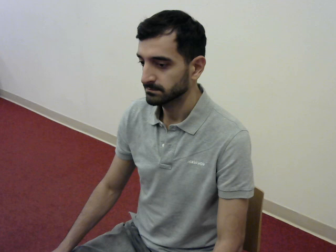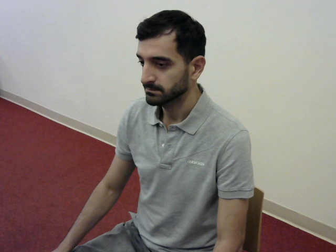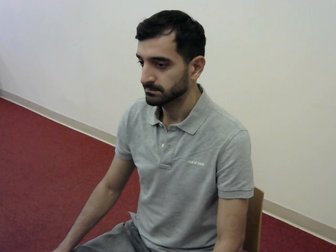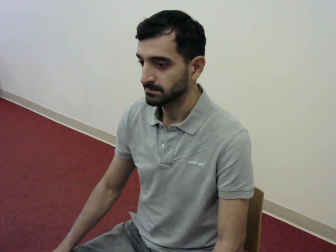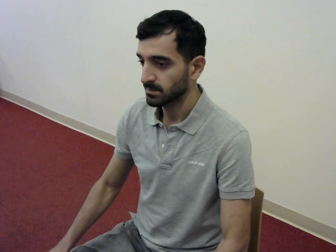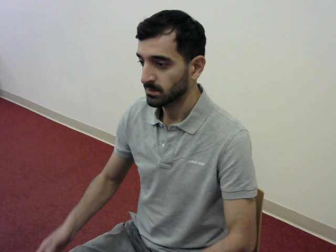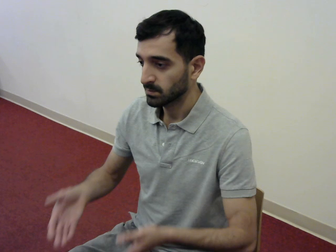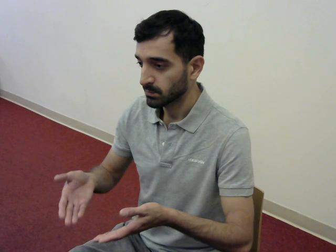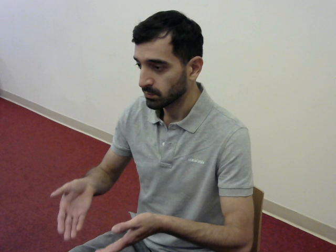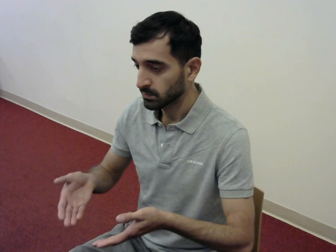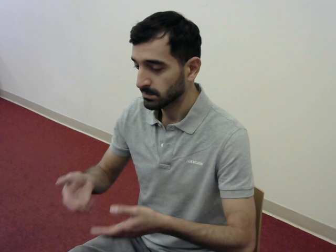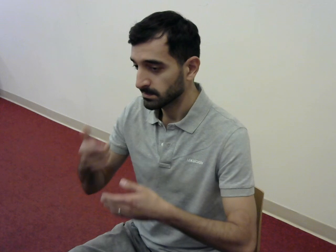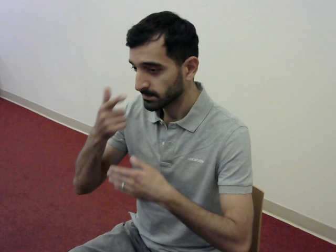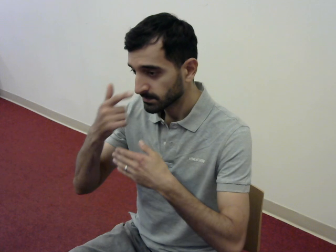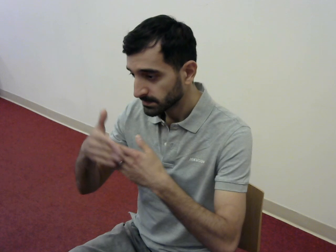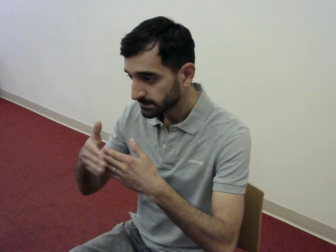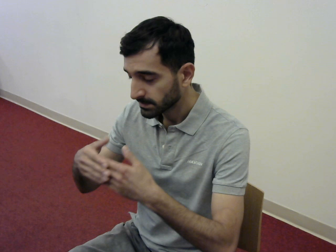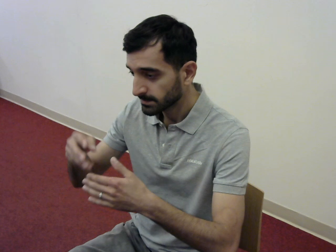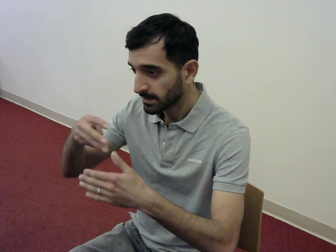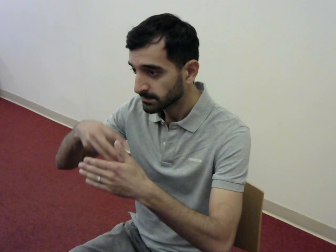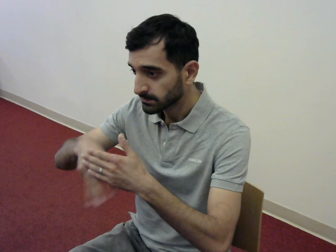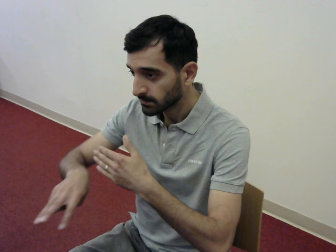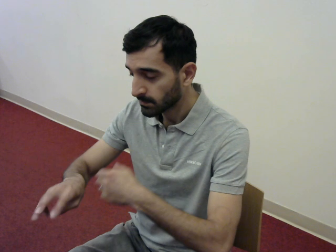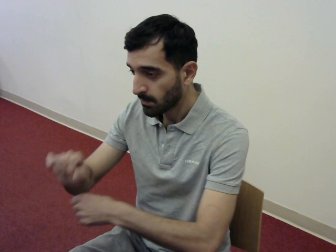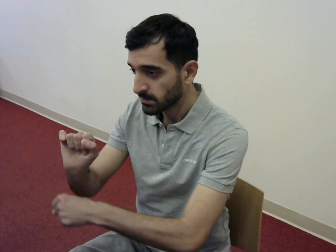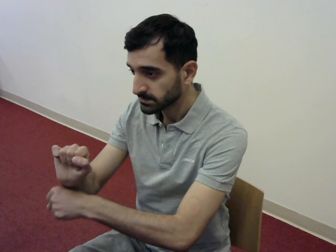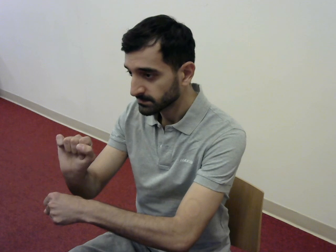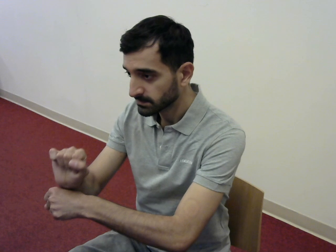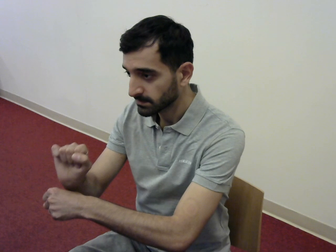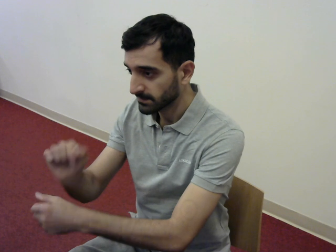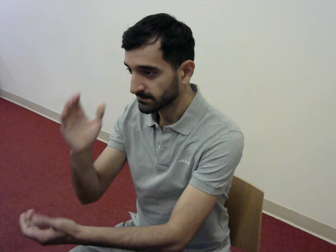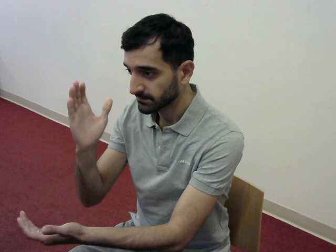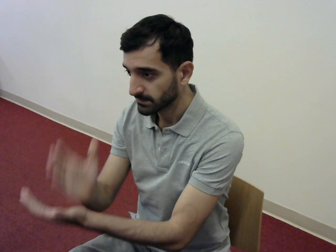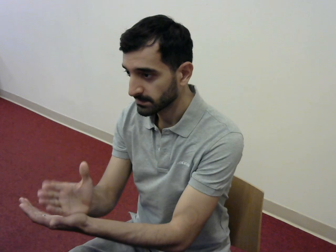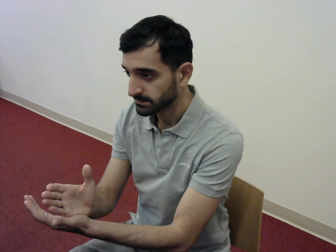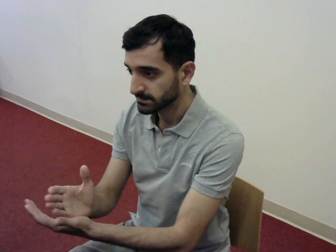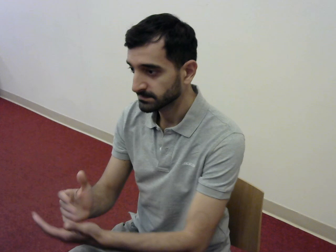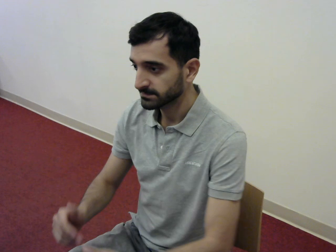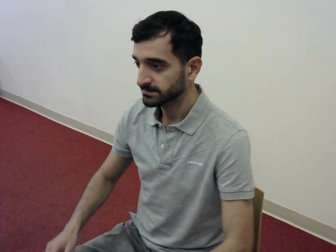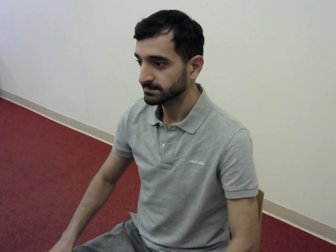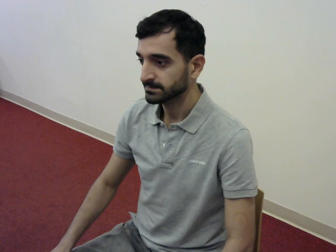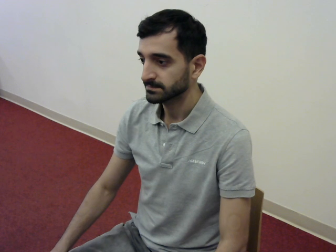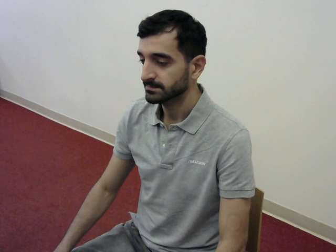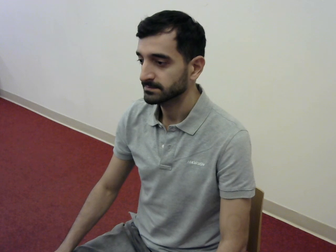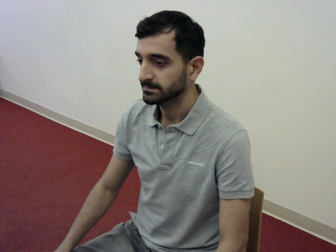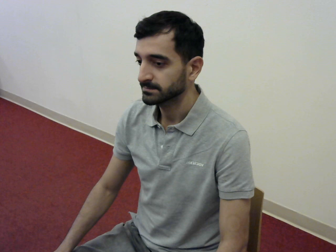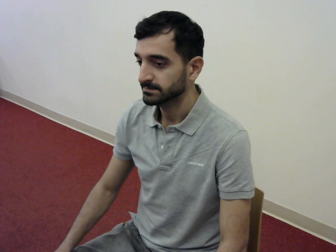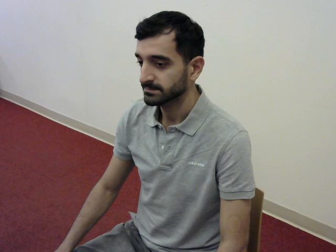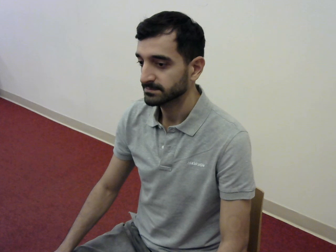Burda yaxınlıqda metro stansiyası varmı?